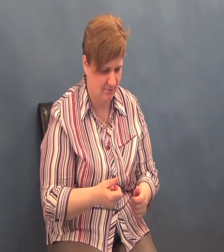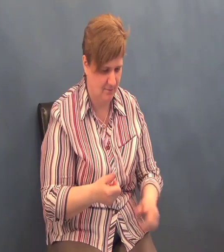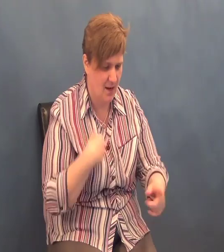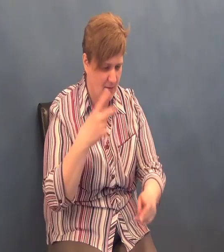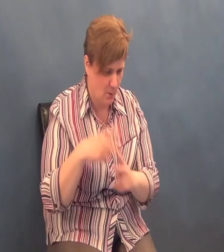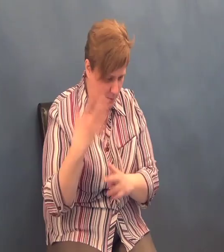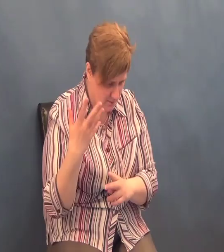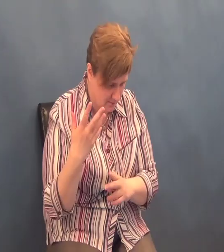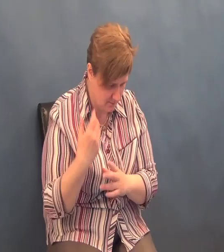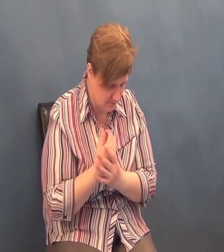Dwudziesty piąty?